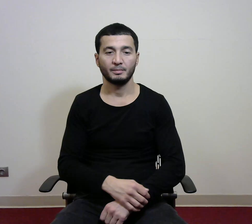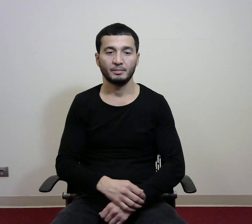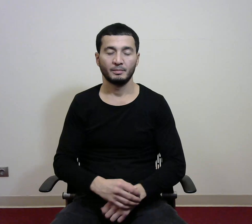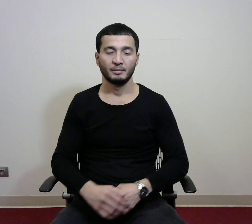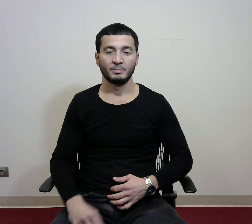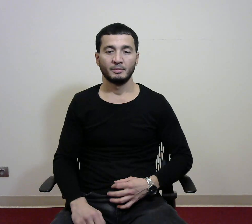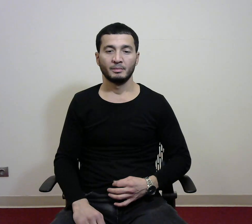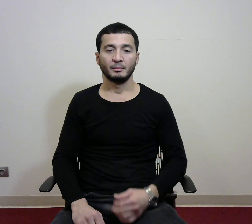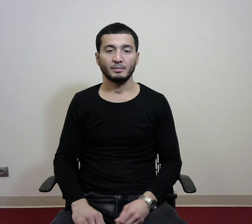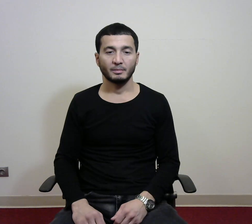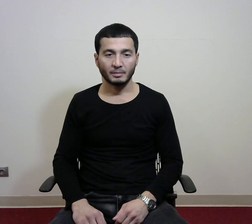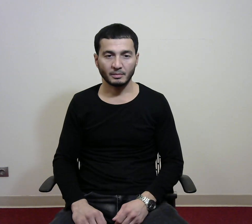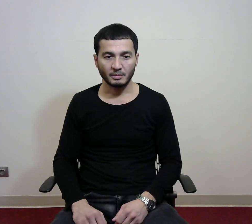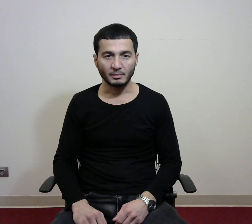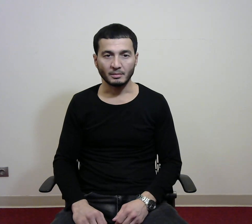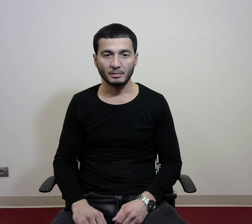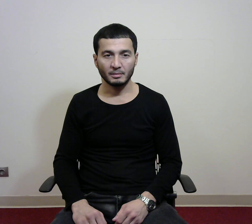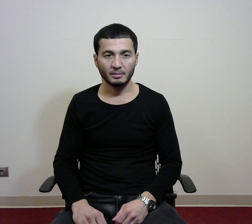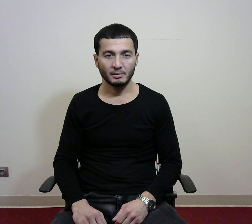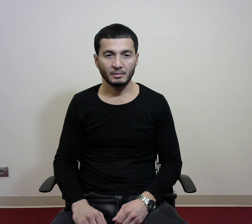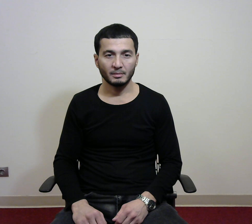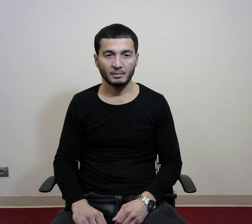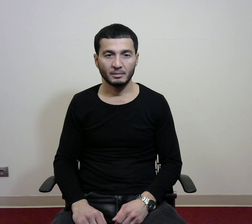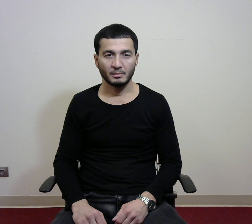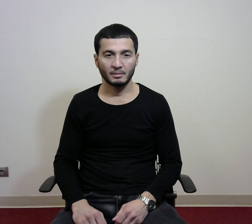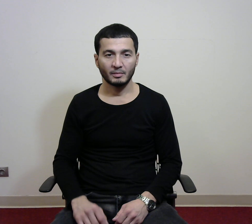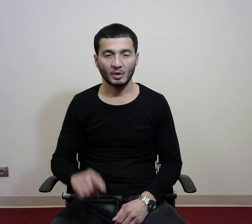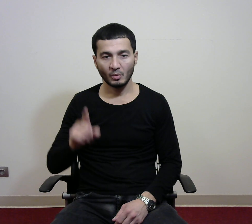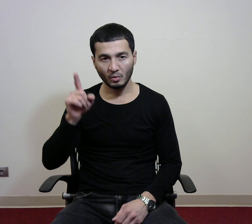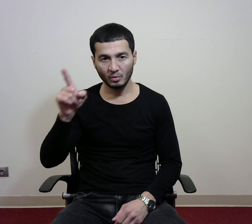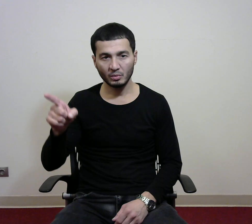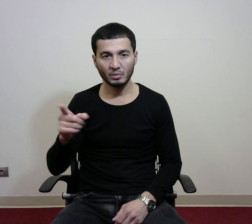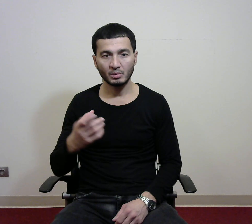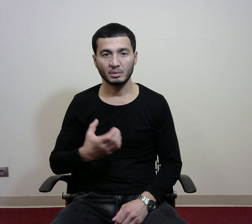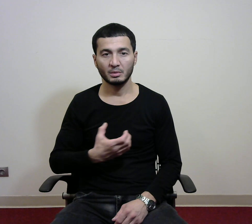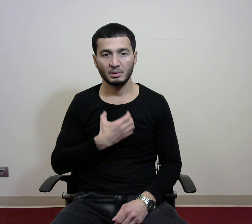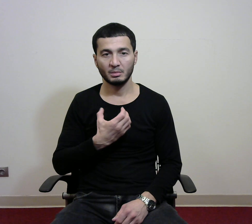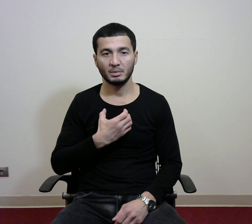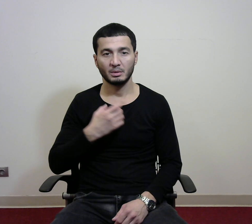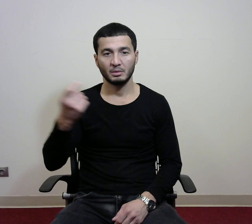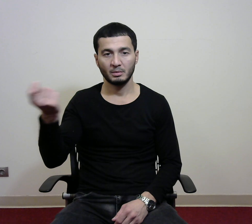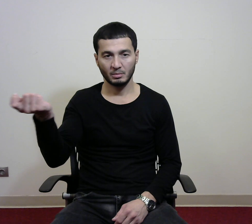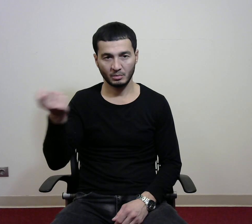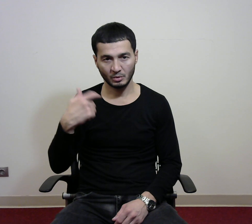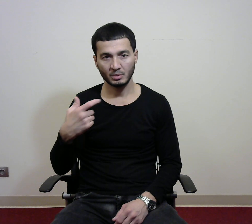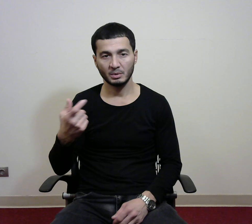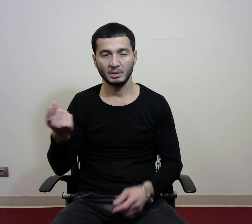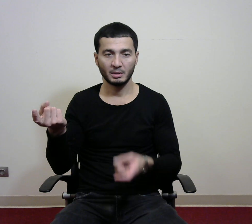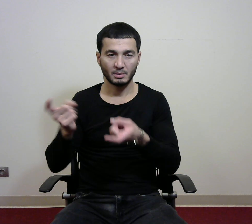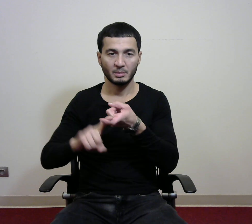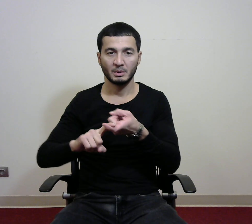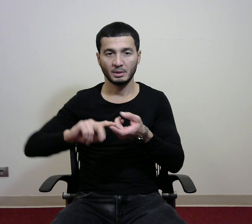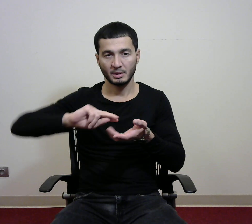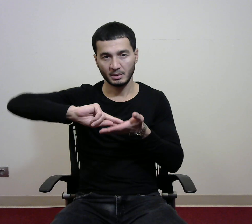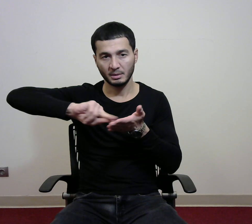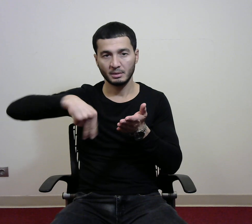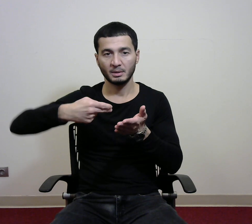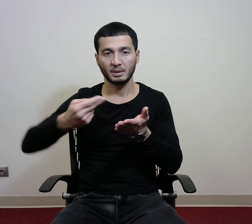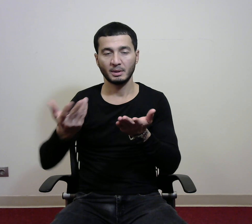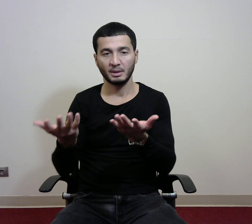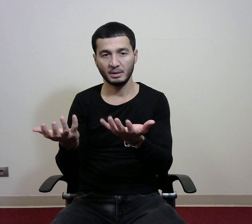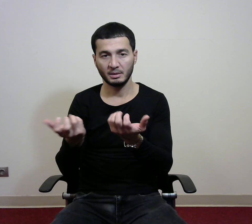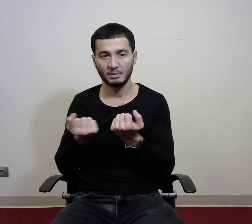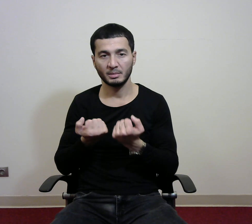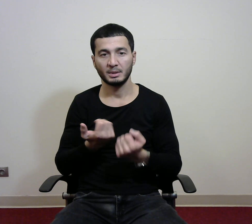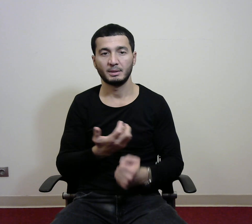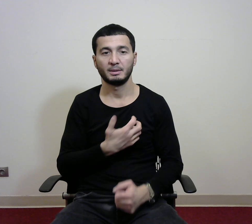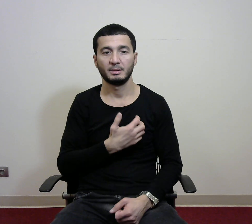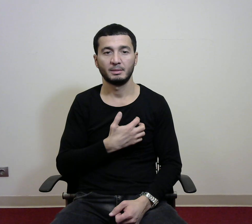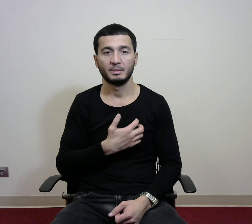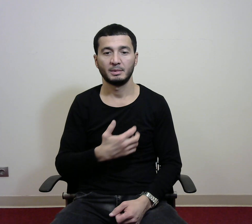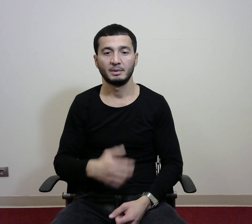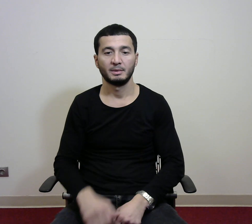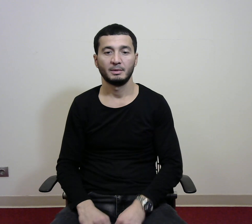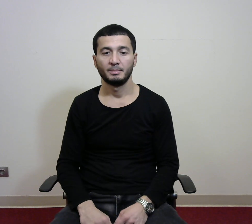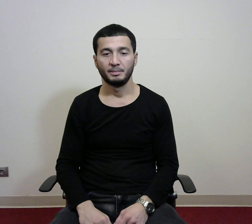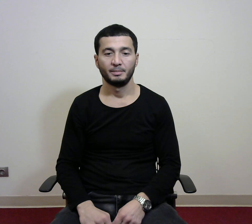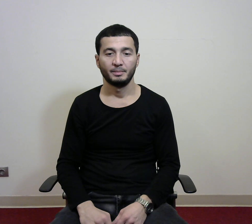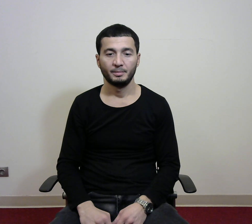O sosial müavinət ilə bağlı arayış almaq istəyir